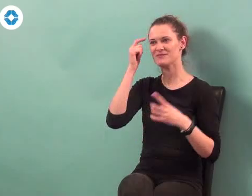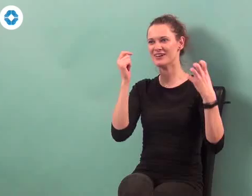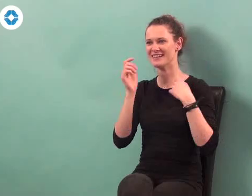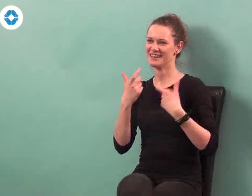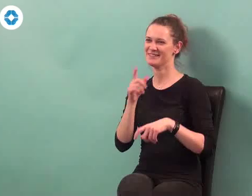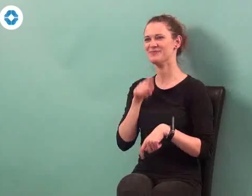Udaje, że się bawi.